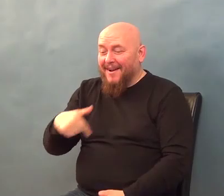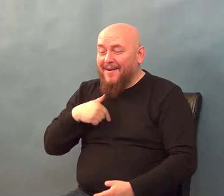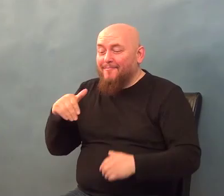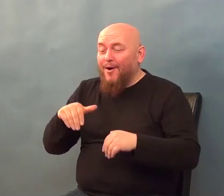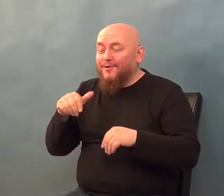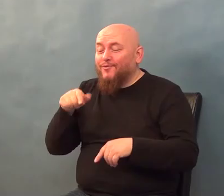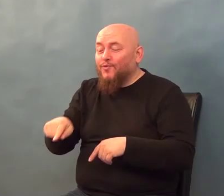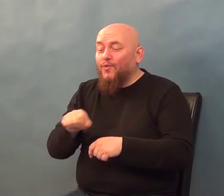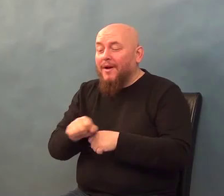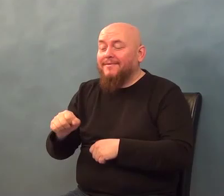Ja nie mam.